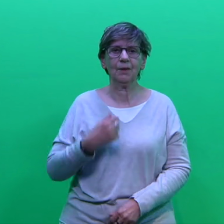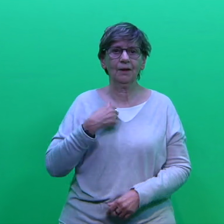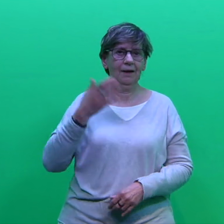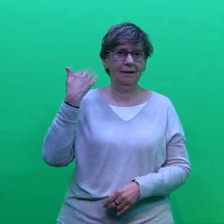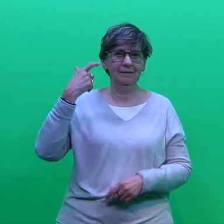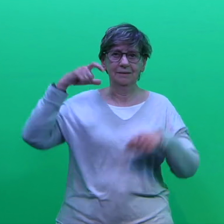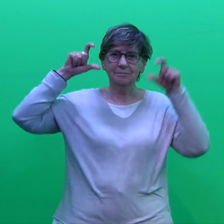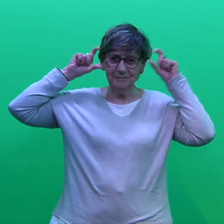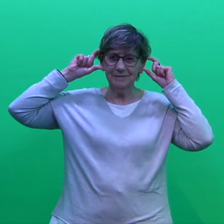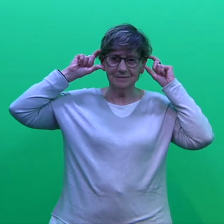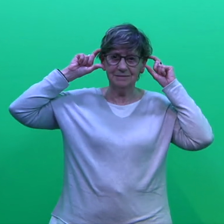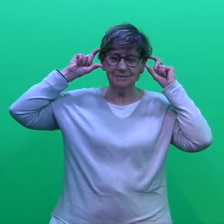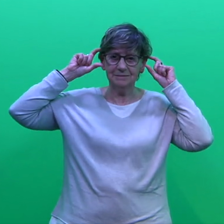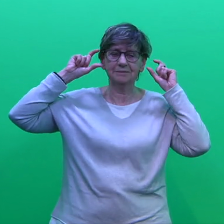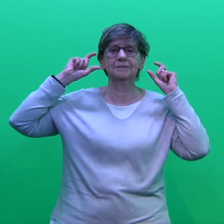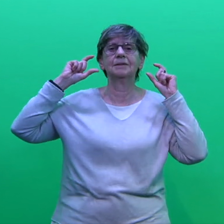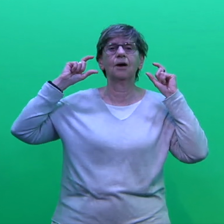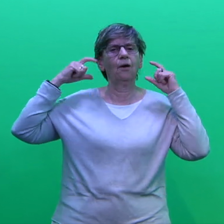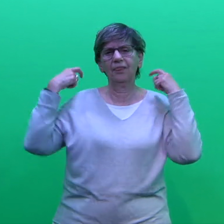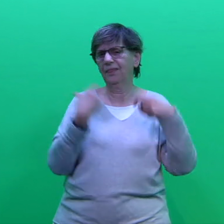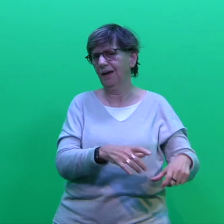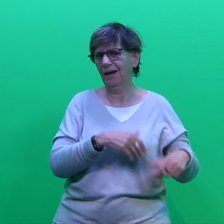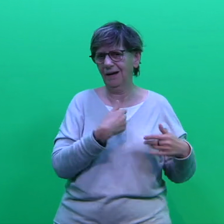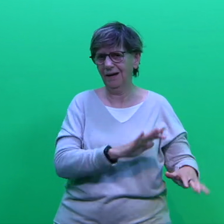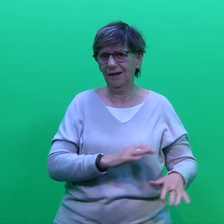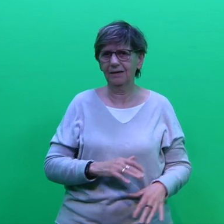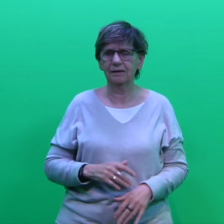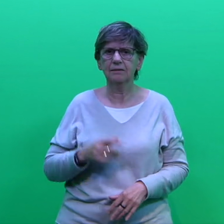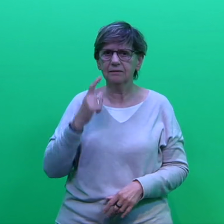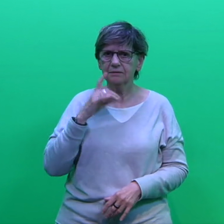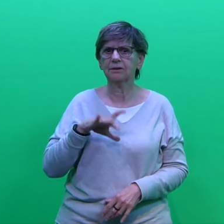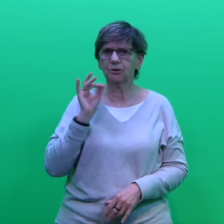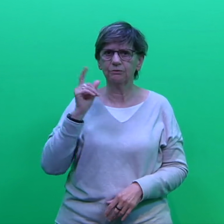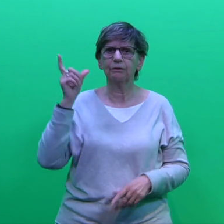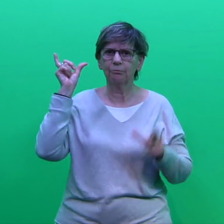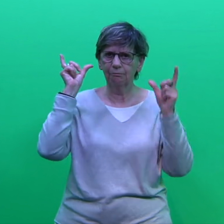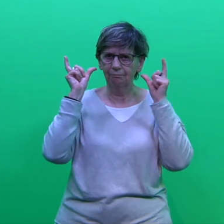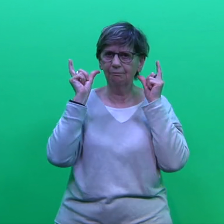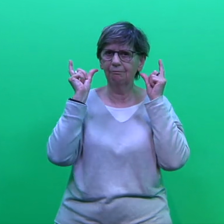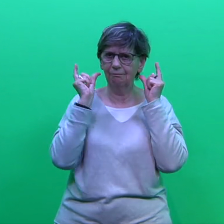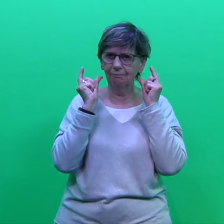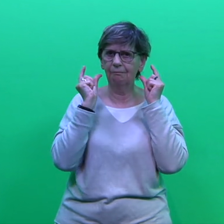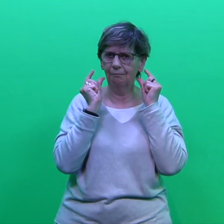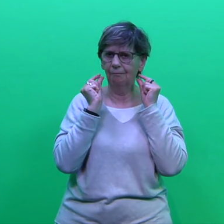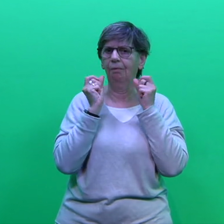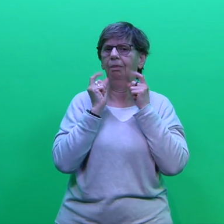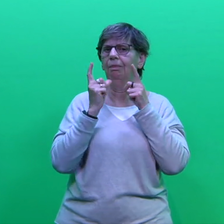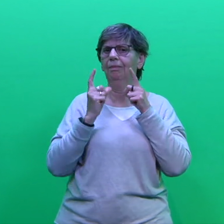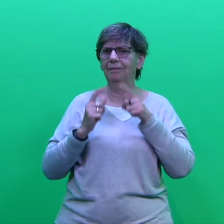Abans portava audiòfons, després els vaig deixar i he notat que he anat perdent audició, me n'he adonat.